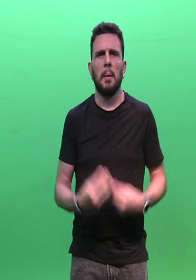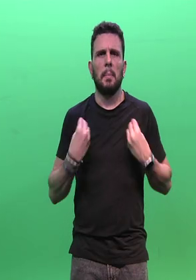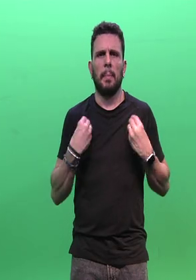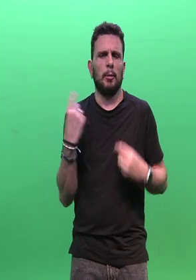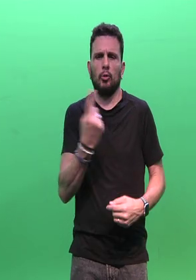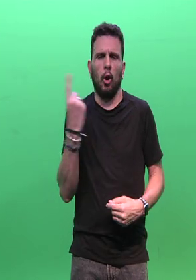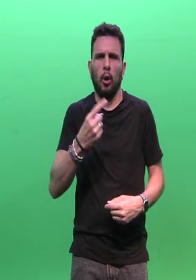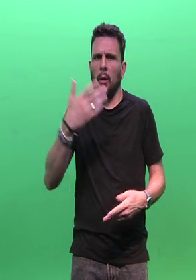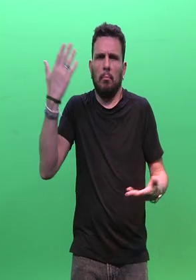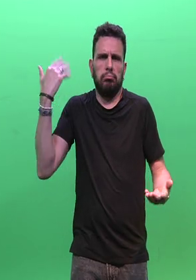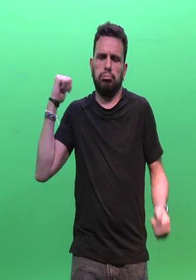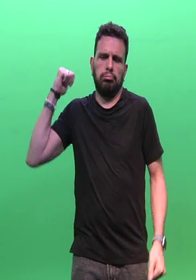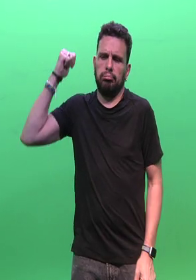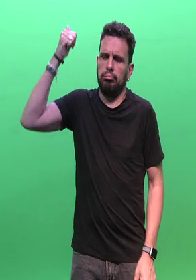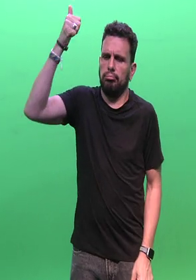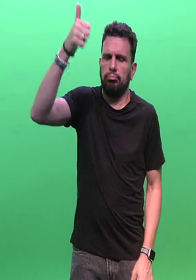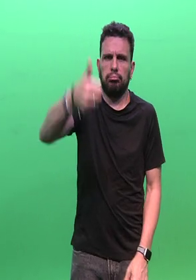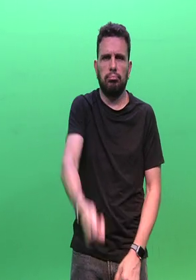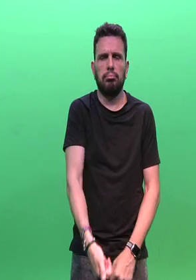Fa molts anys que visc sol.